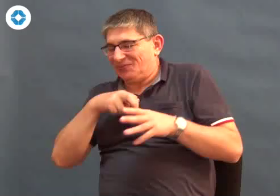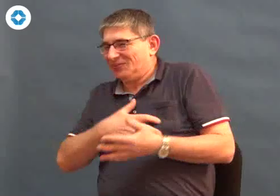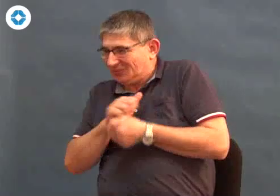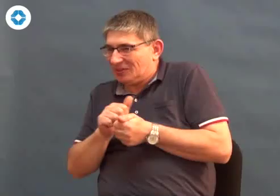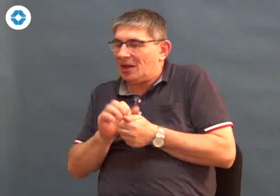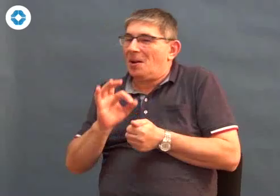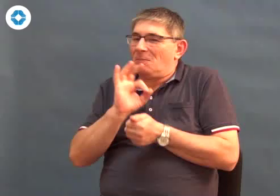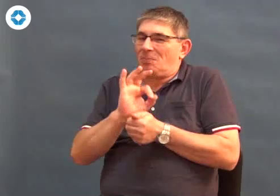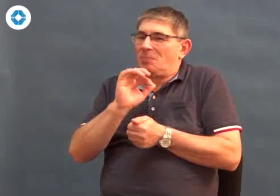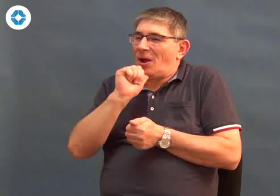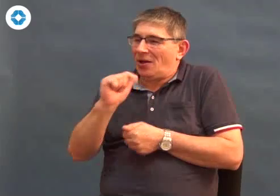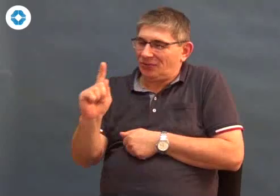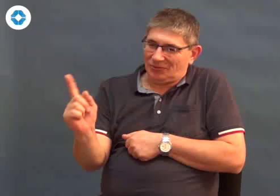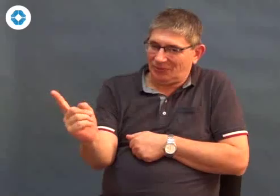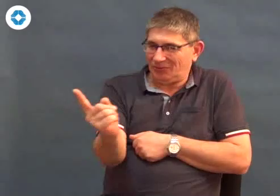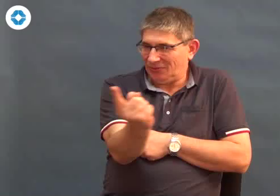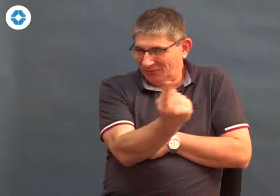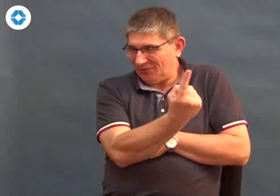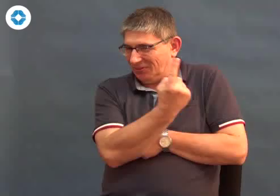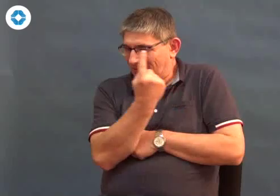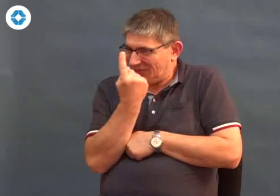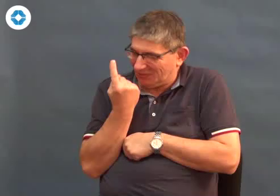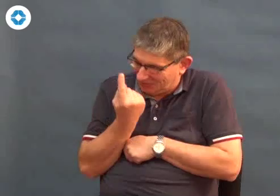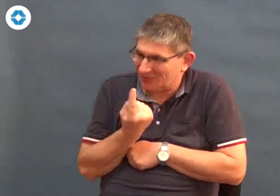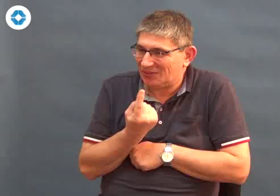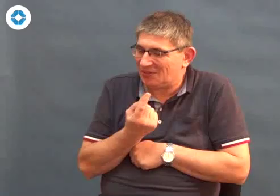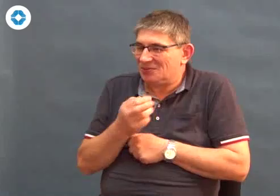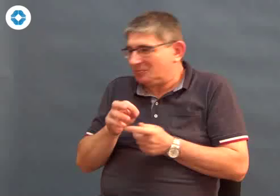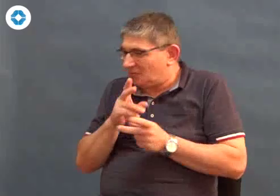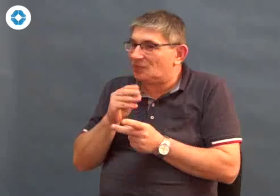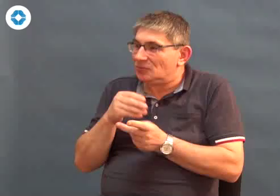W tym momencie przychodzi babcia i chce rozmawiać o zapłacie.